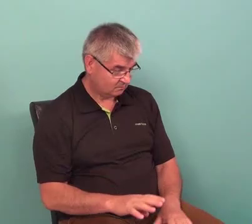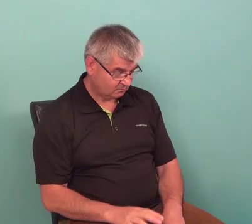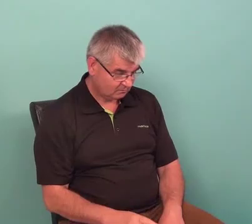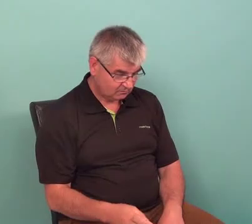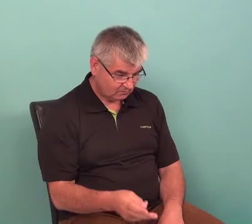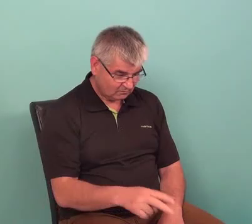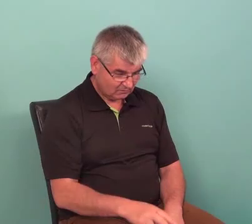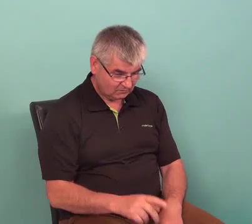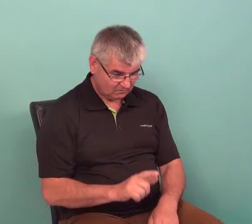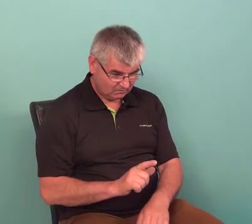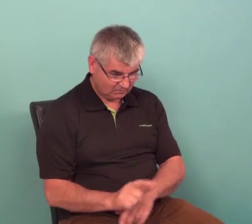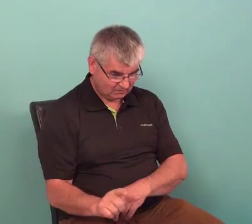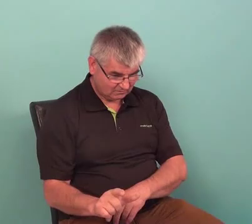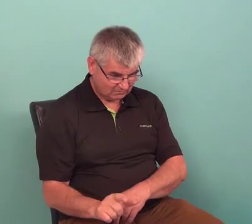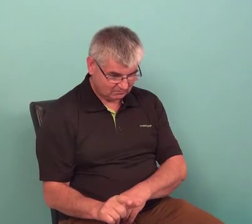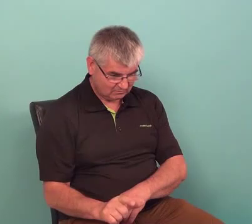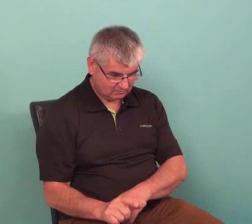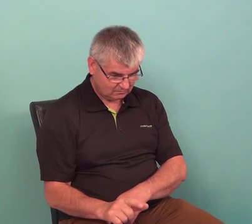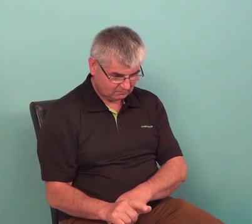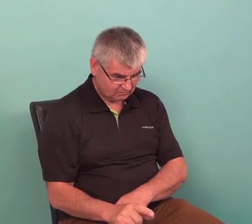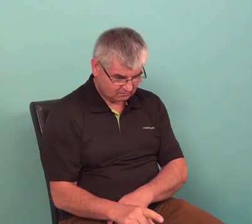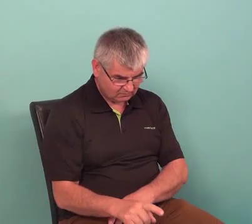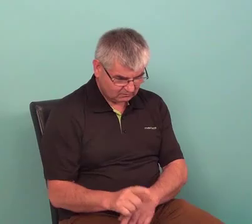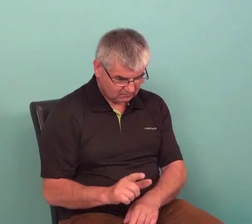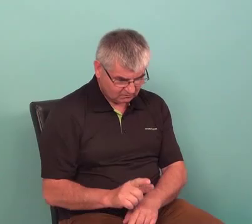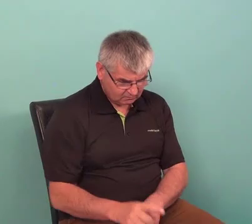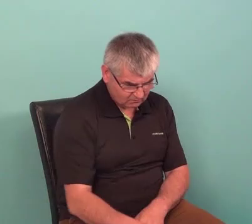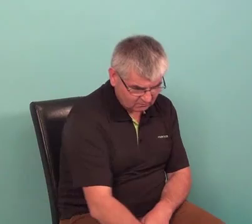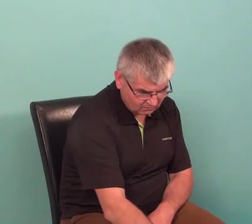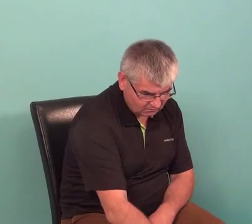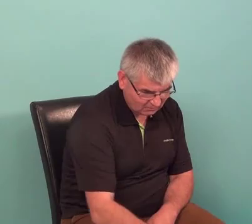Następnie dwunasta. Dwunasta.